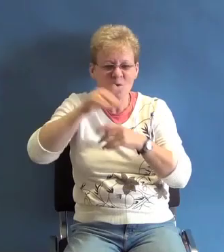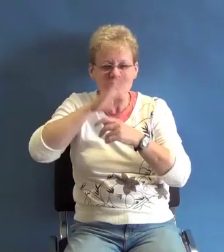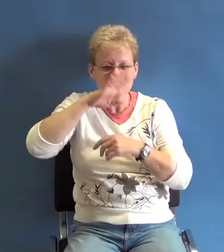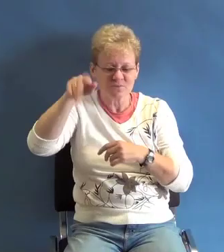To to akwarium w kształcie kuli.